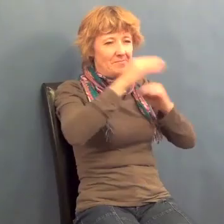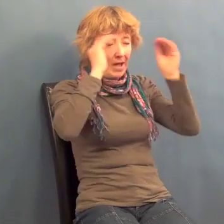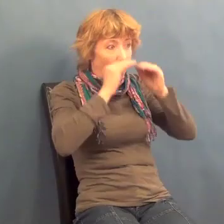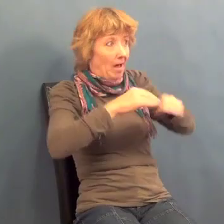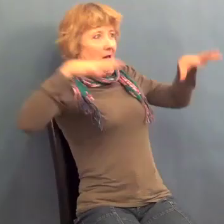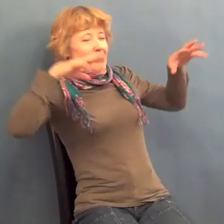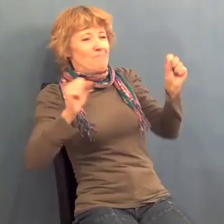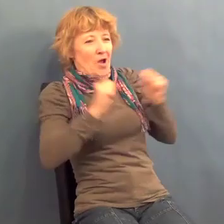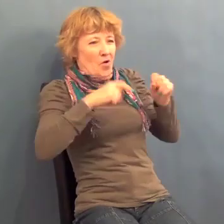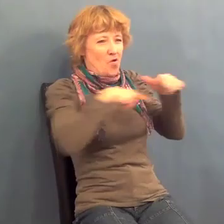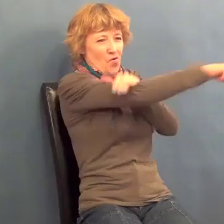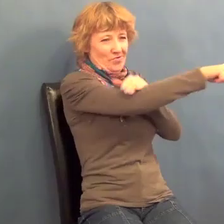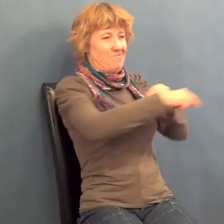Miś przestrasza się, boi się i ucieka.